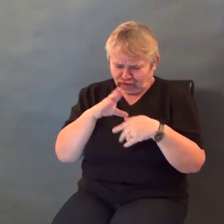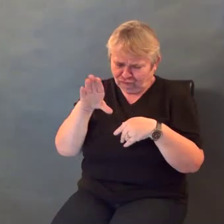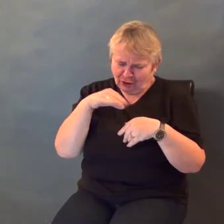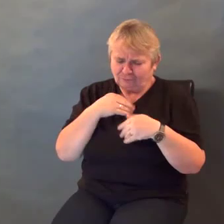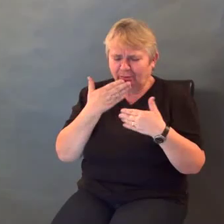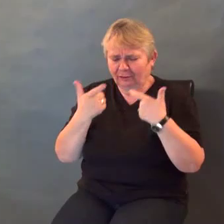Razem.